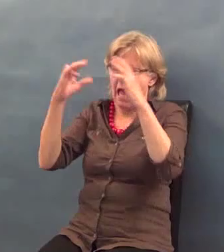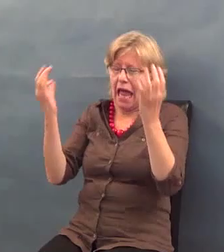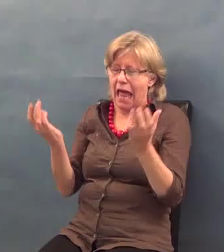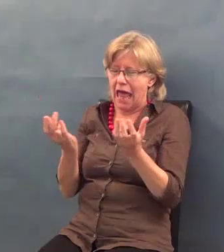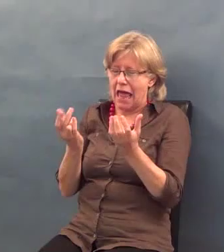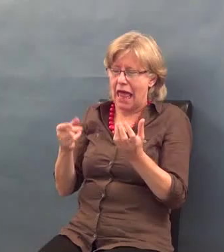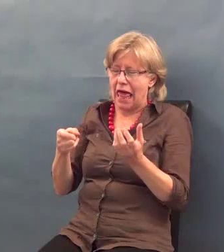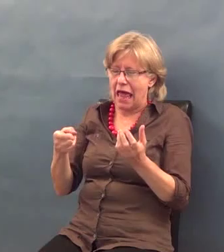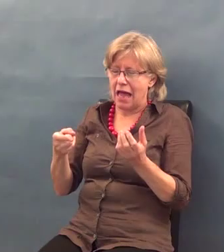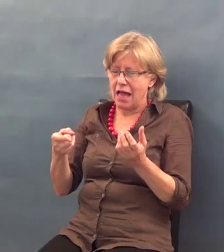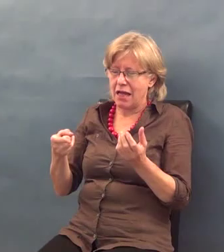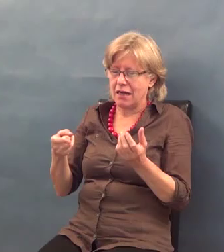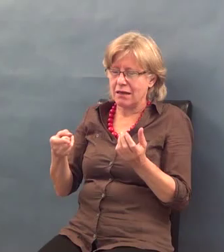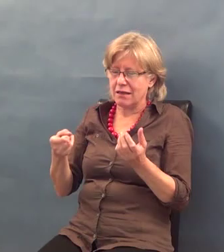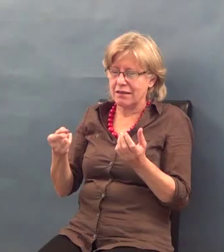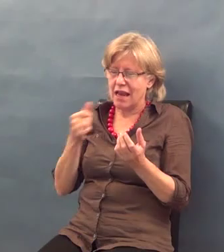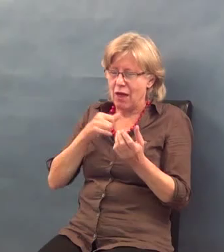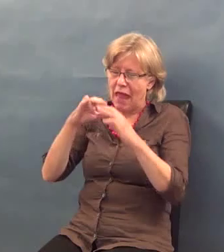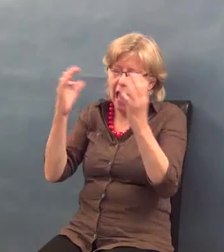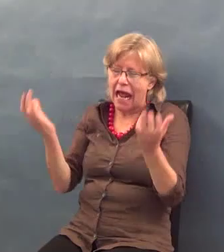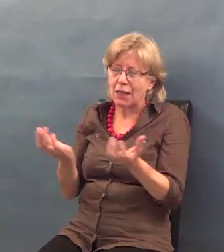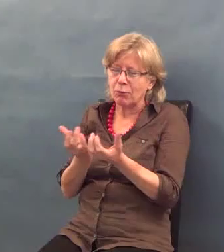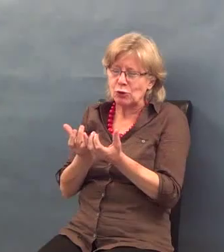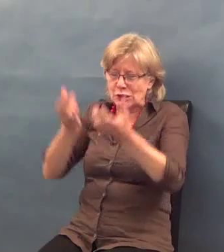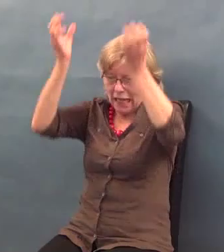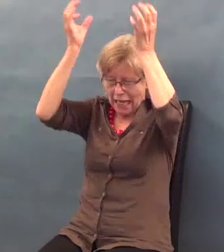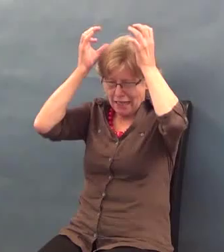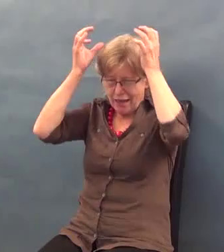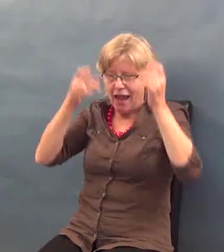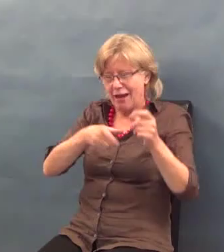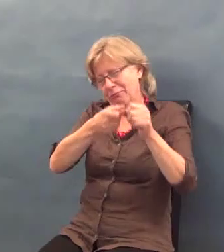Nakłada na głowę duży zielony arbuz.